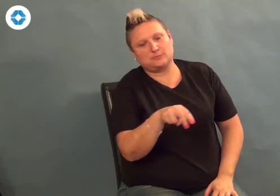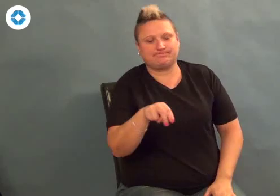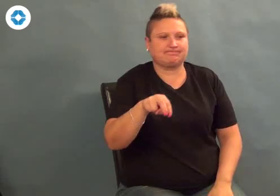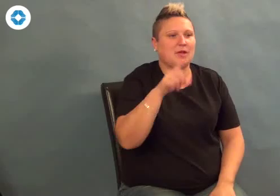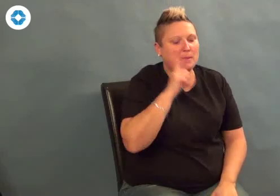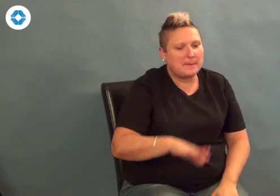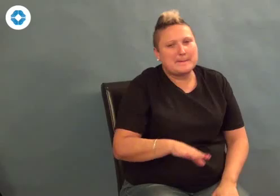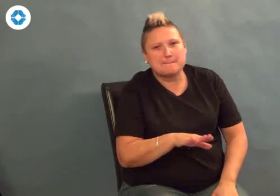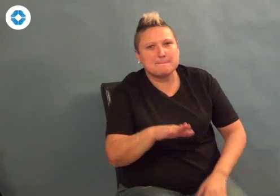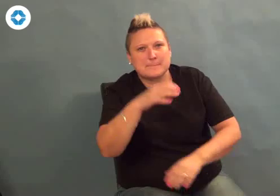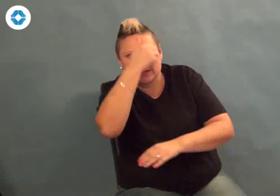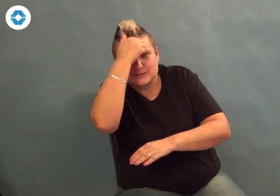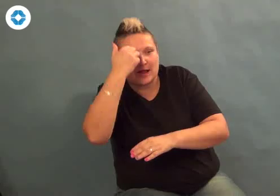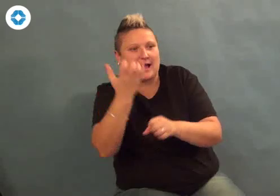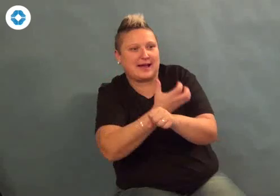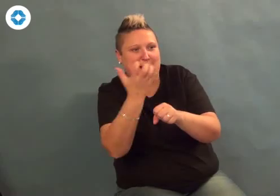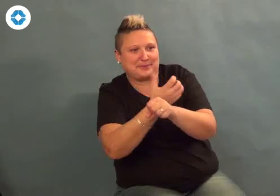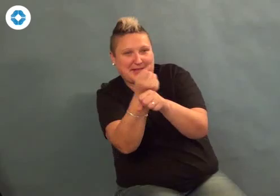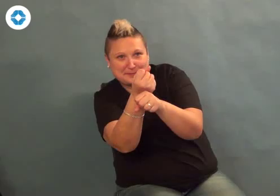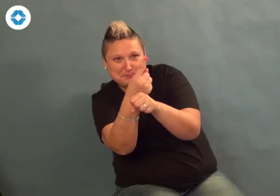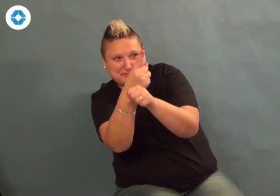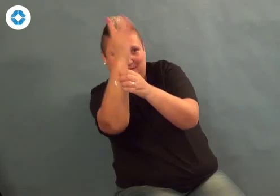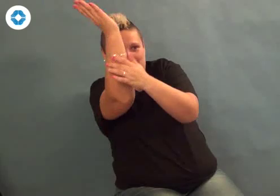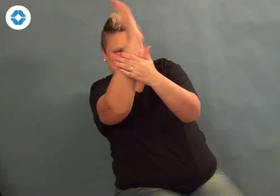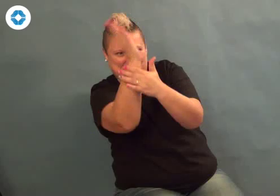Mały chłopak rzuca kamieniem w szybę, szyba pęka.